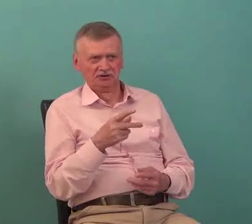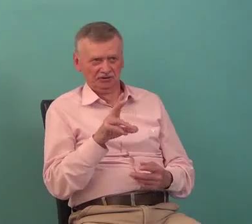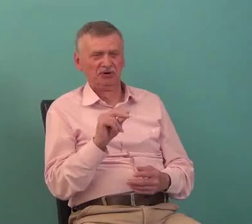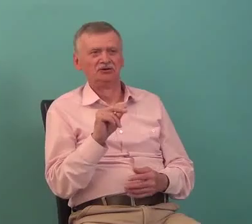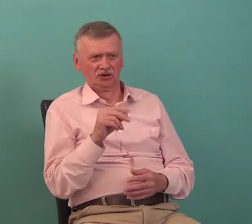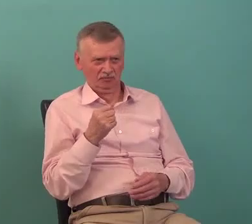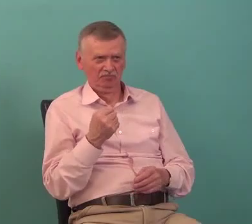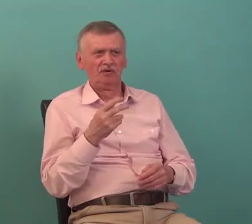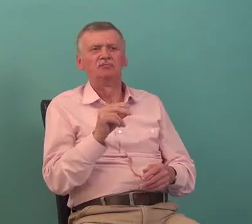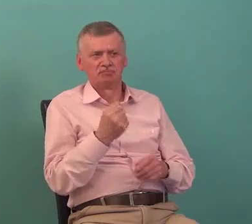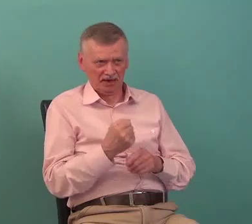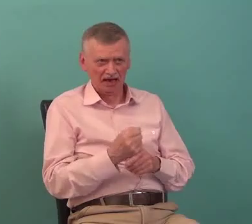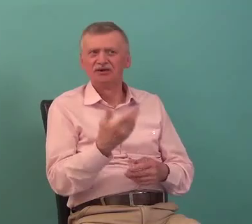W poniedziałek nie pracowałem.